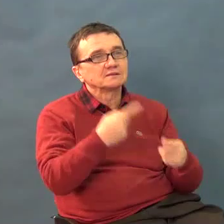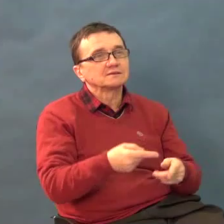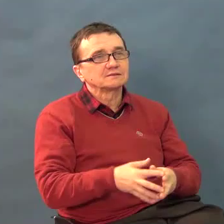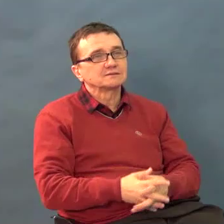Następny.